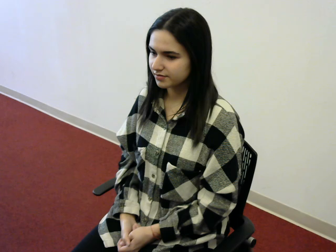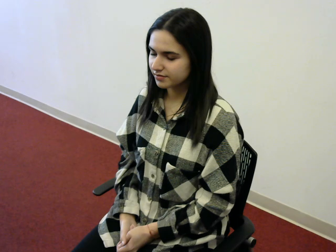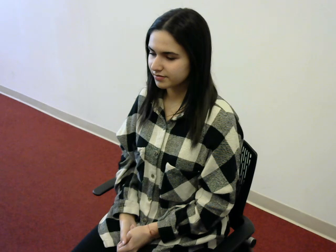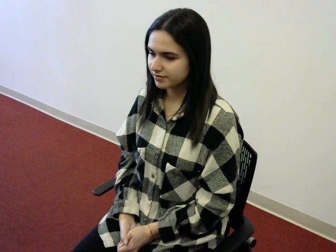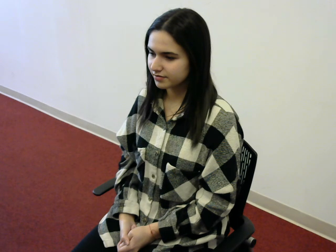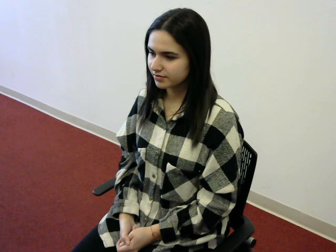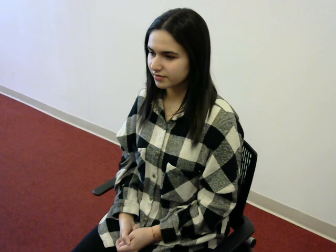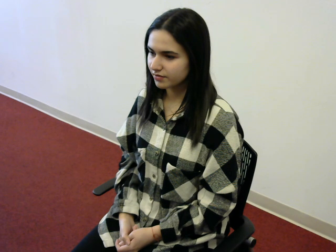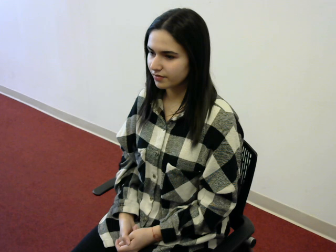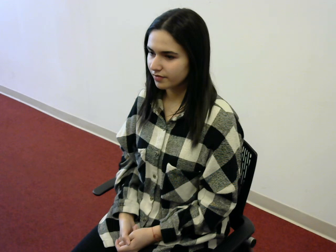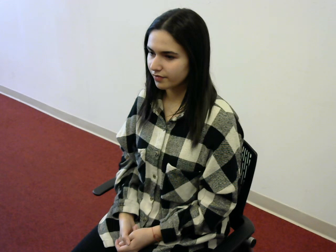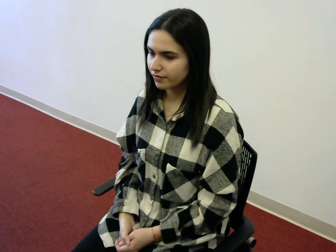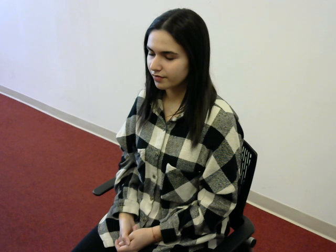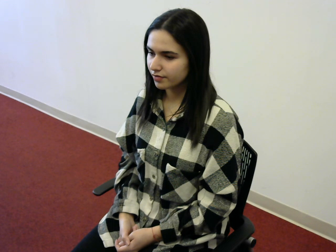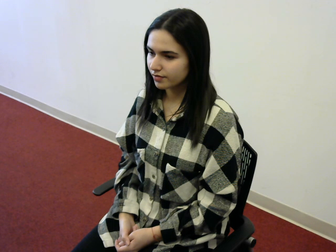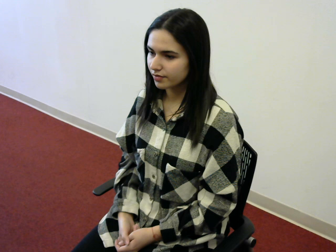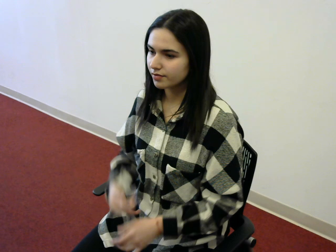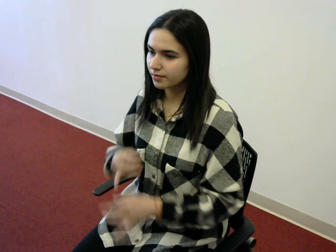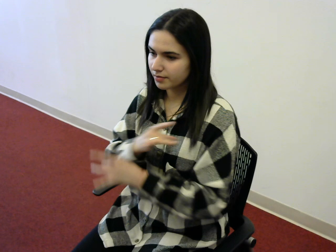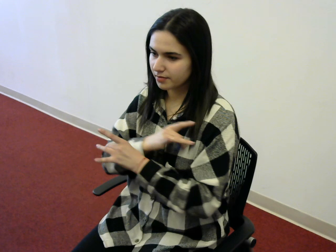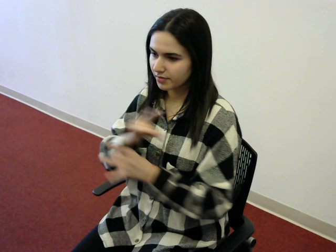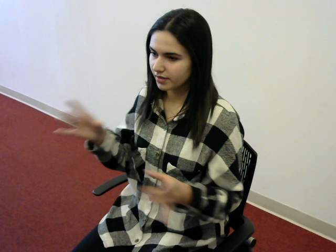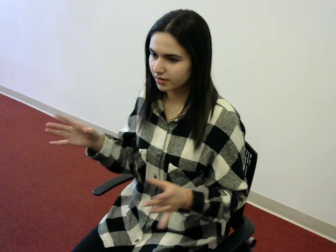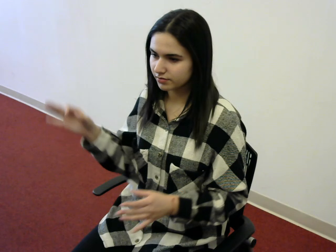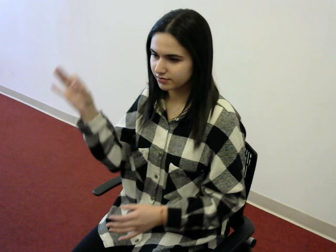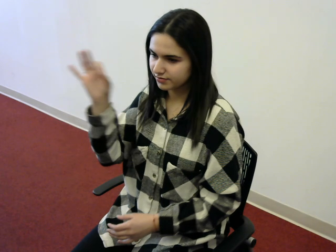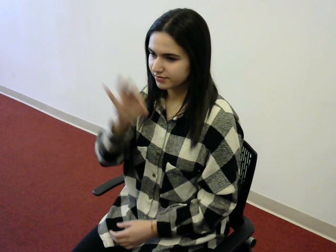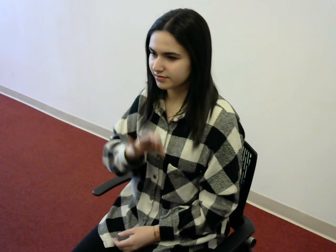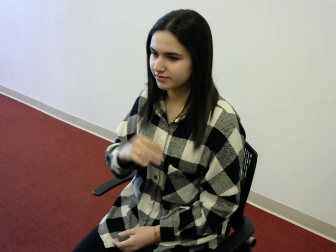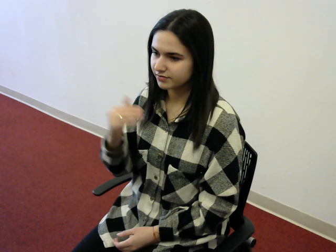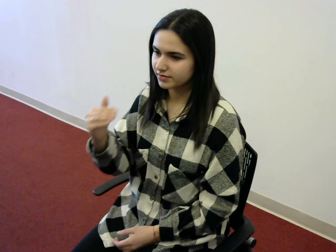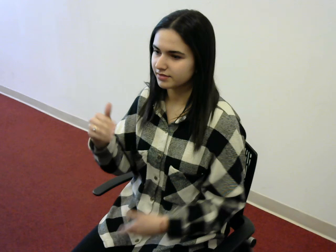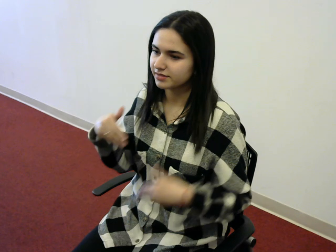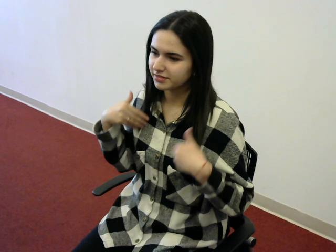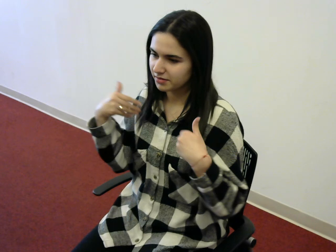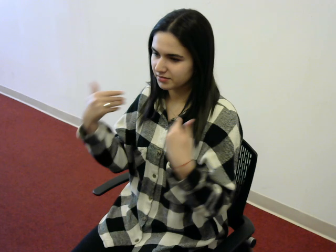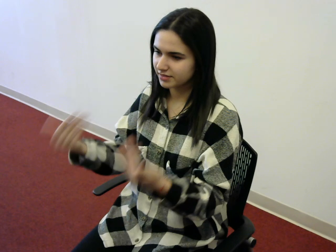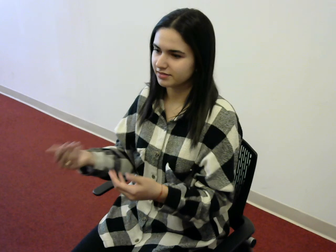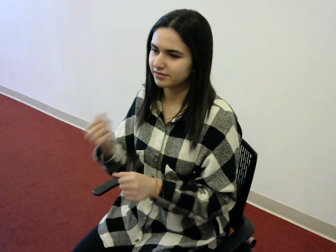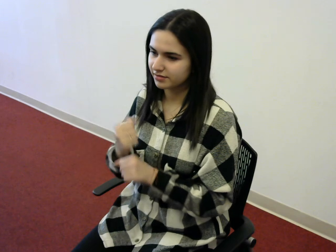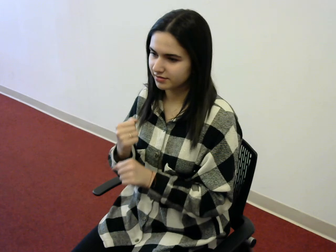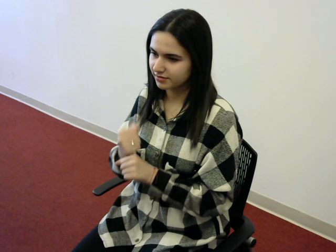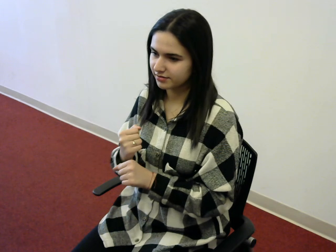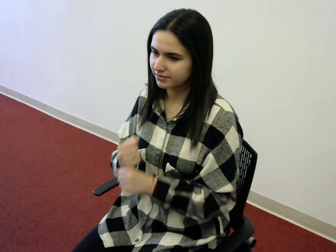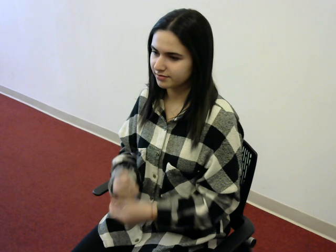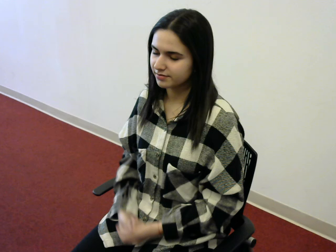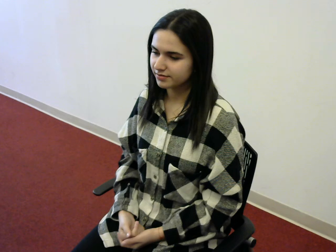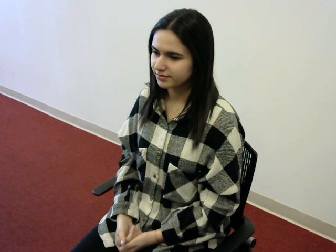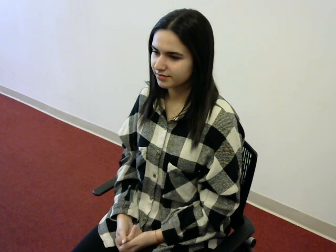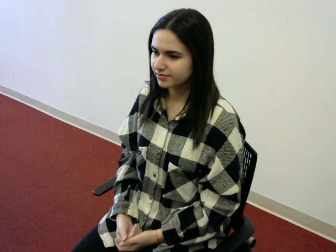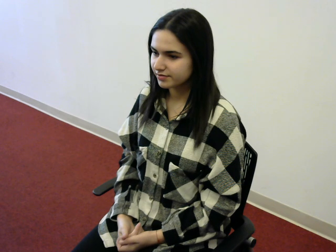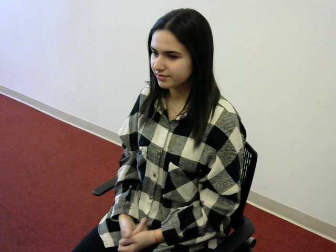Bayram münasibətilə sizi təbrik edirəm